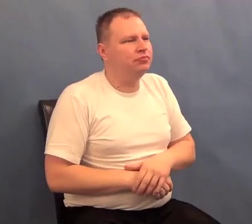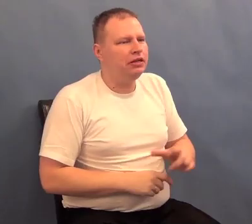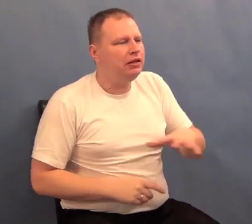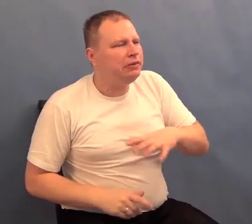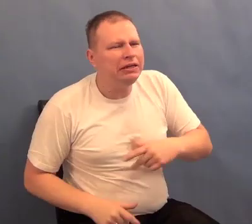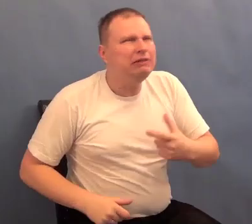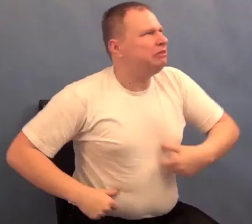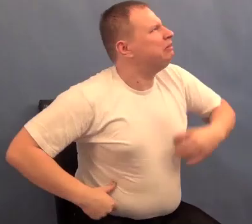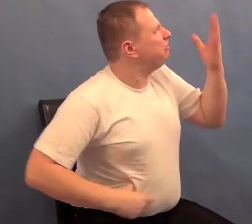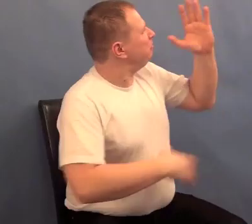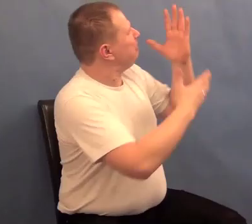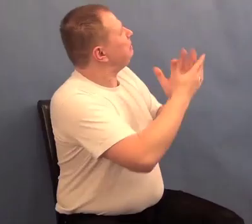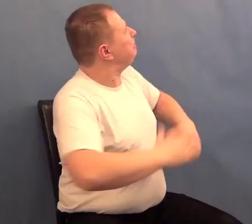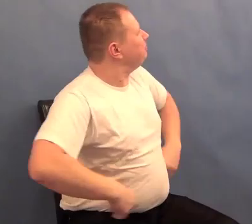Kobieta mówiła, że ma pęknięte szyby.